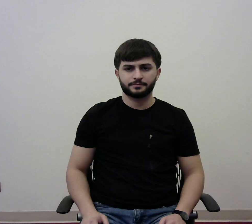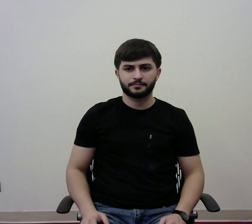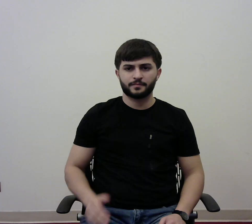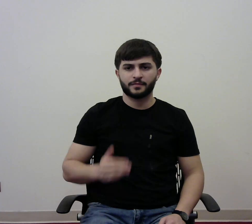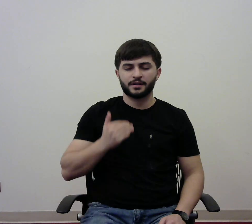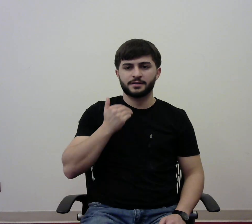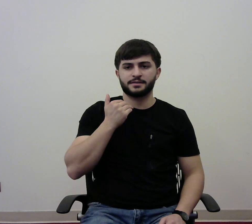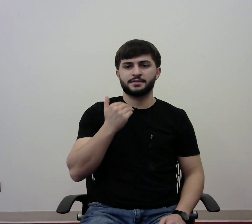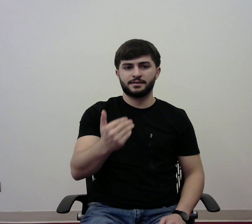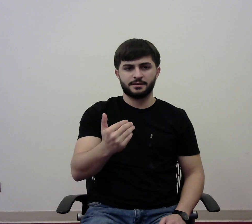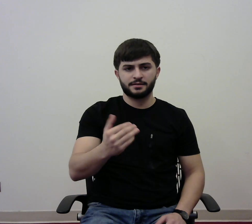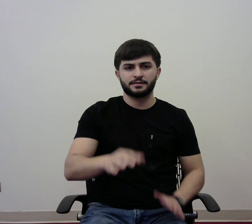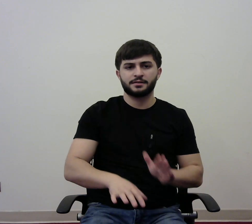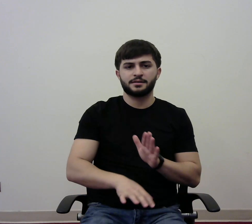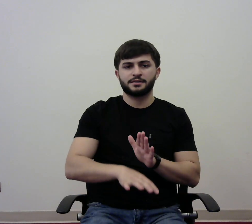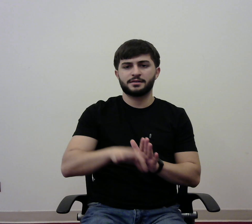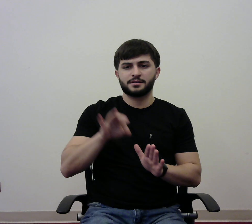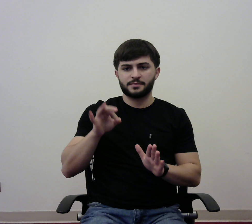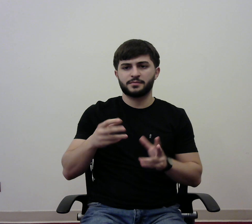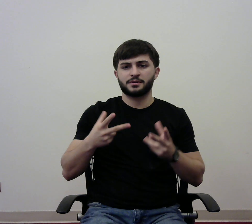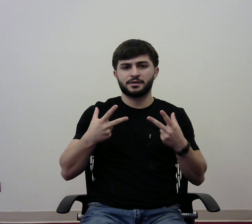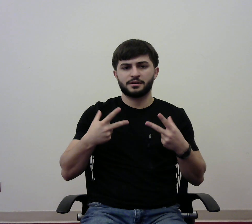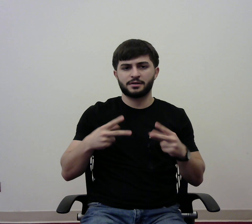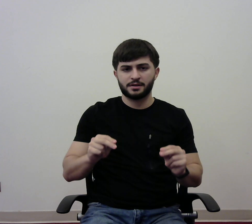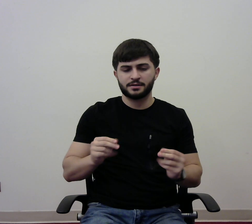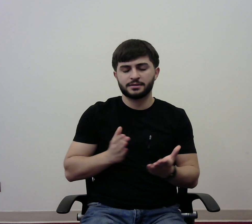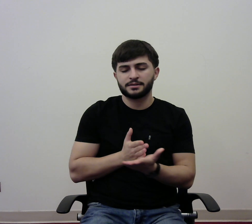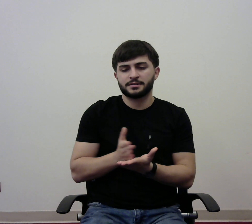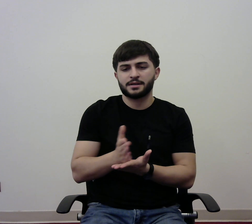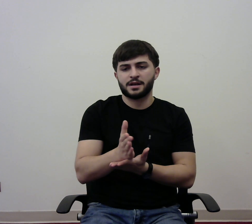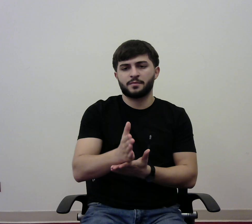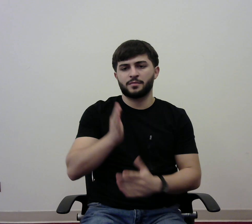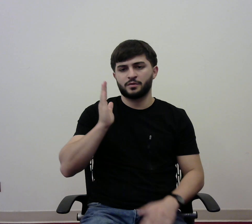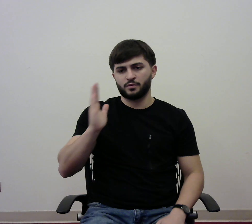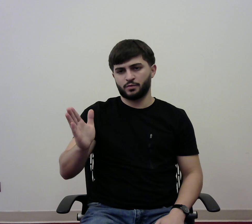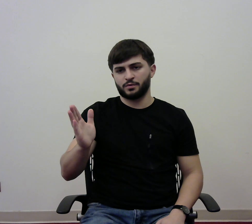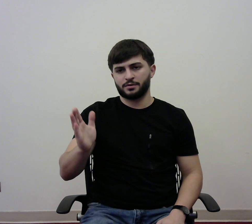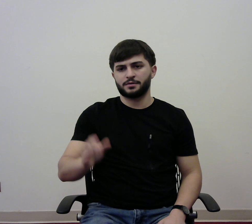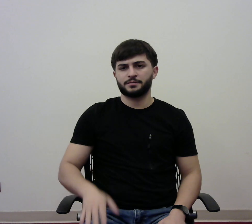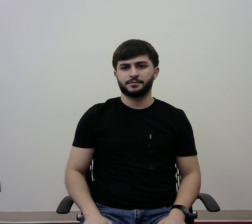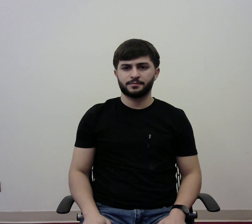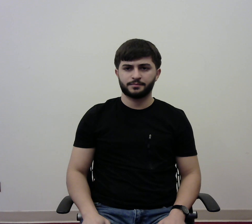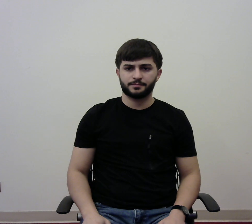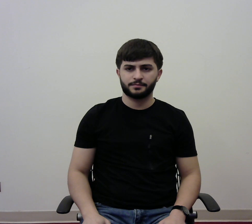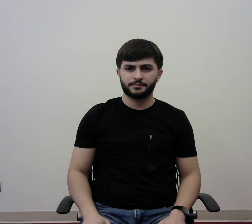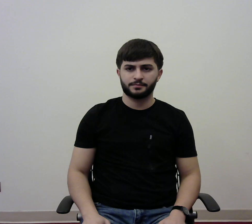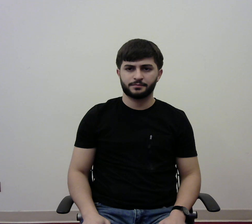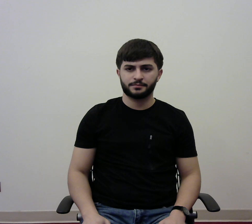Sizin seçiminiz hansı istiqamətdə olacaq?